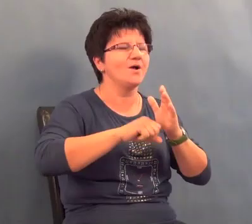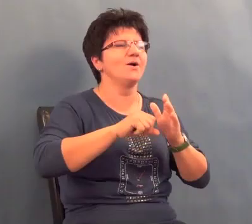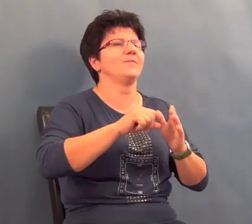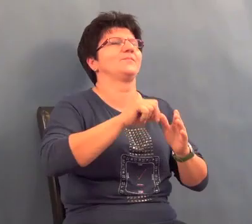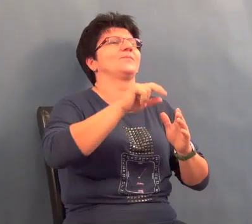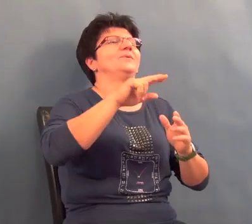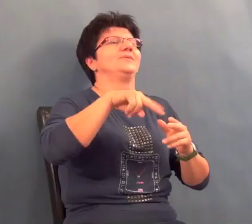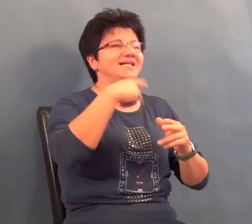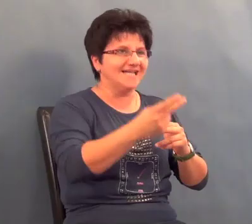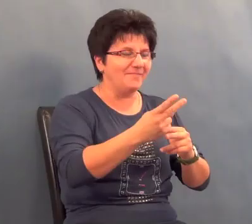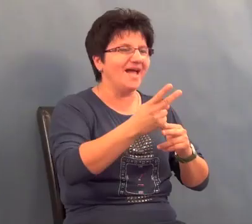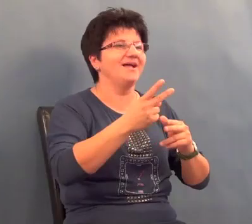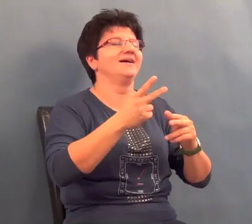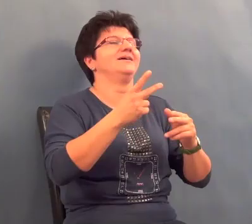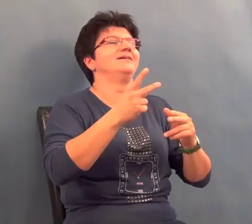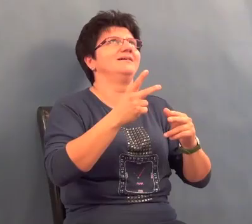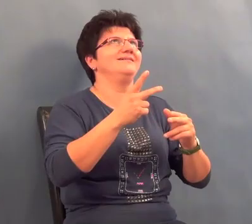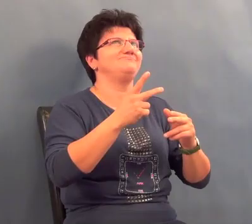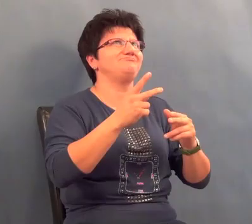Następnie.